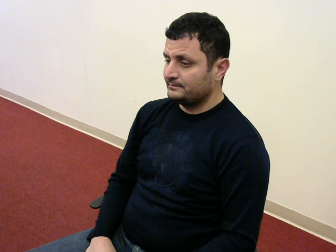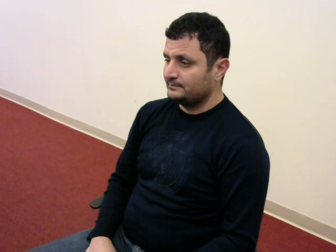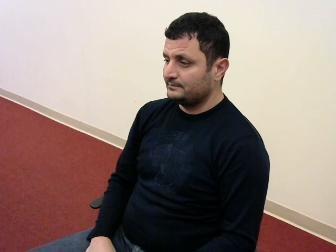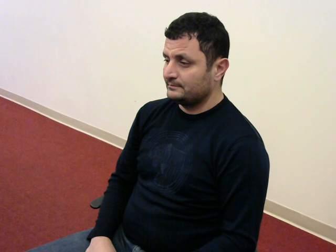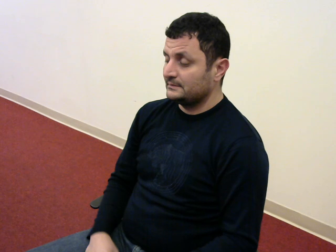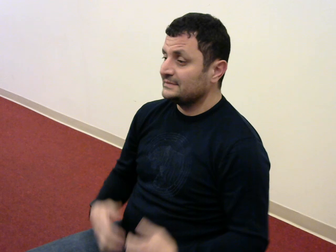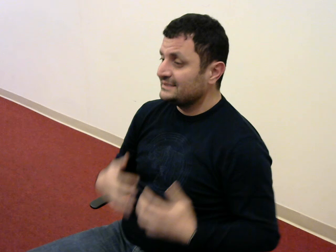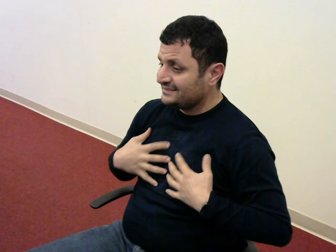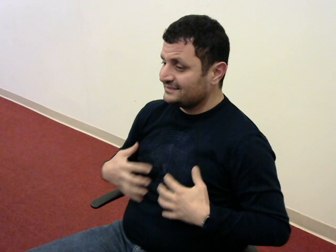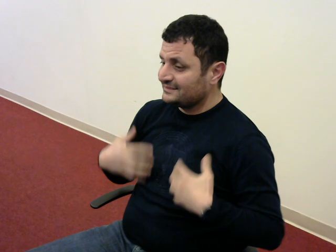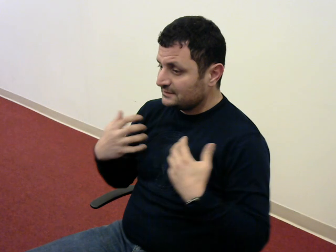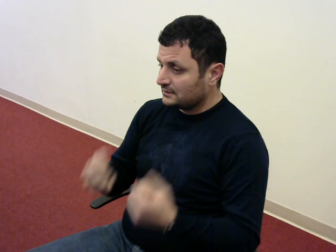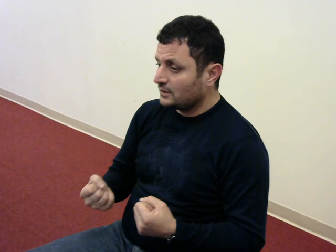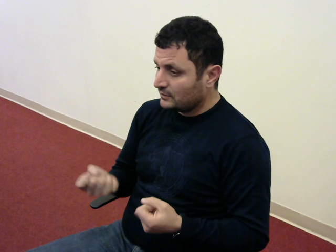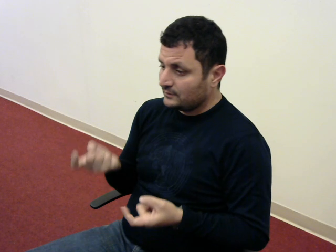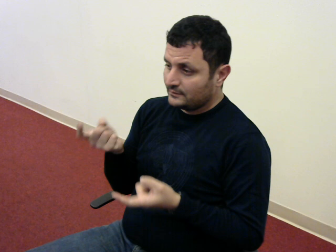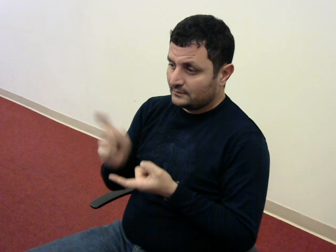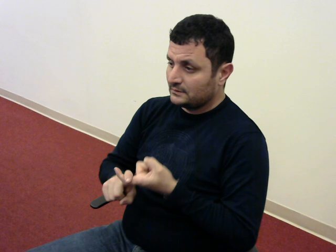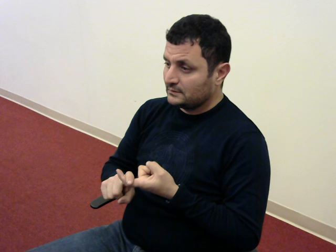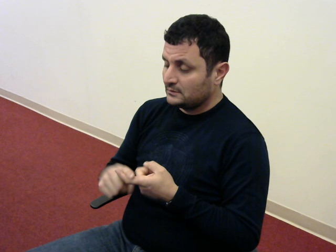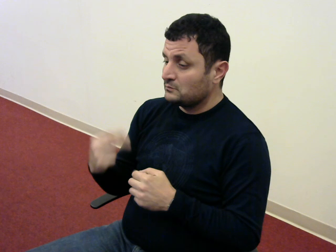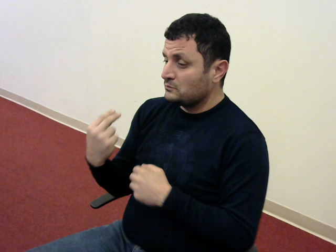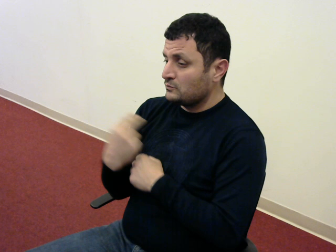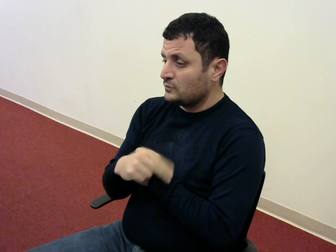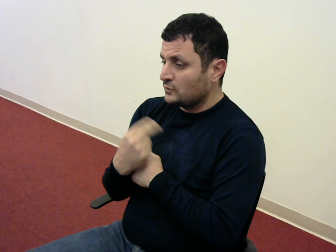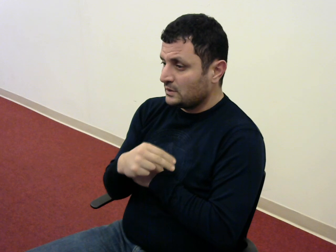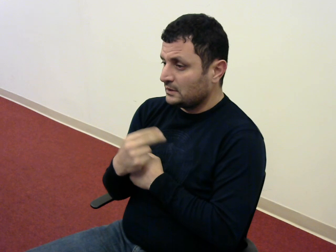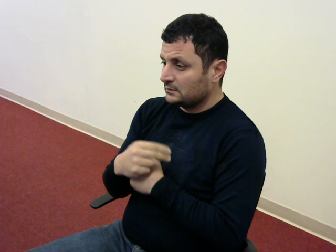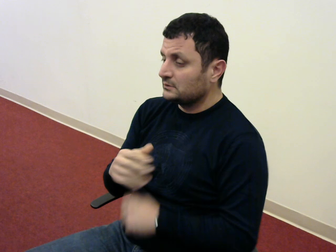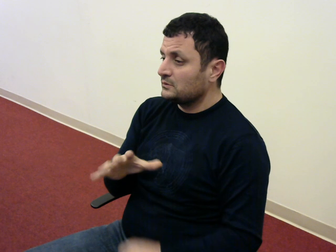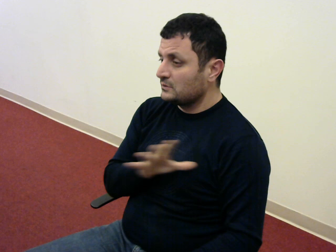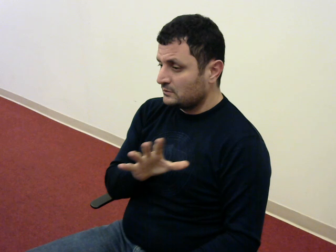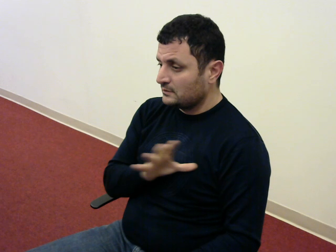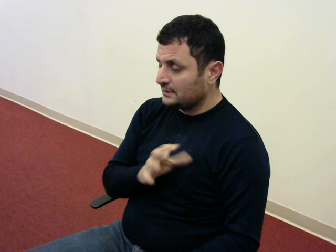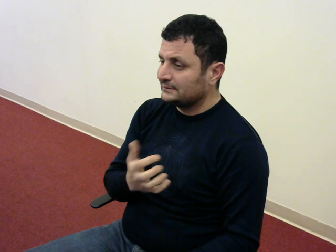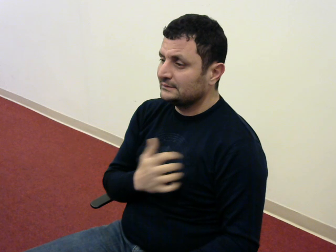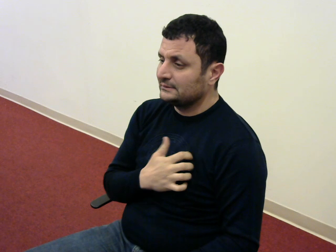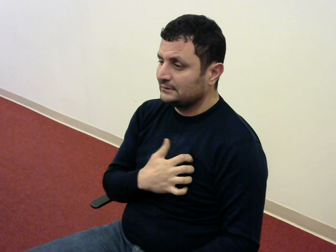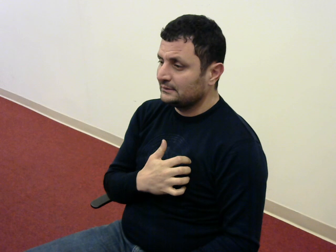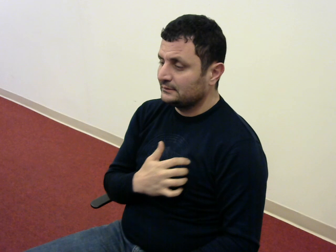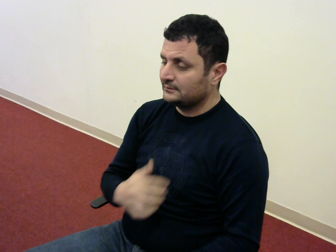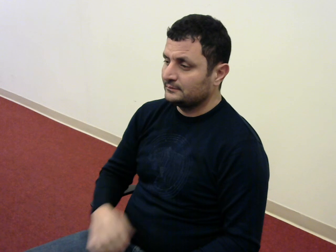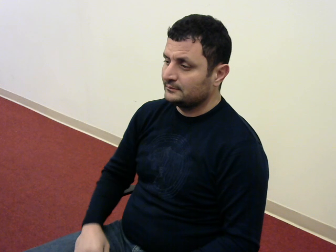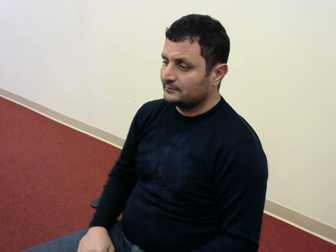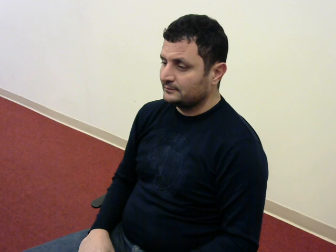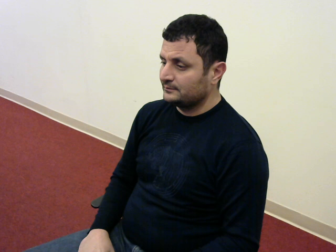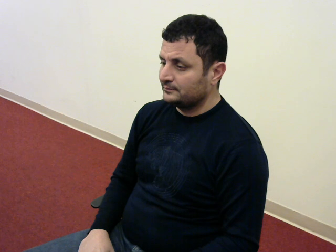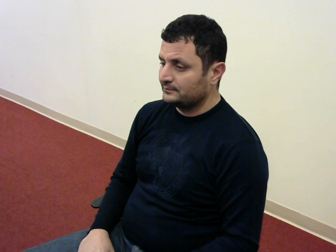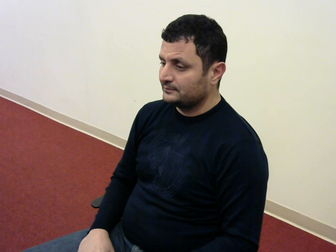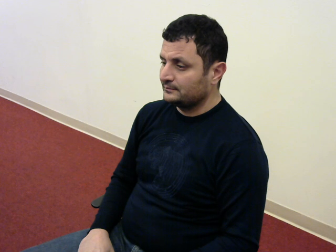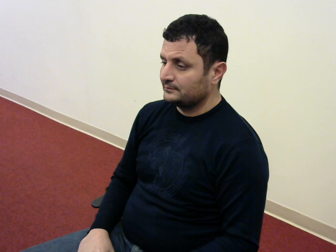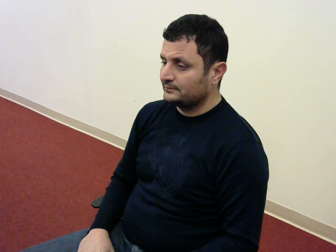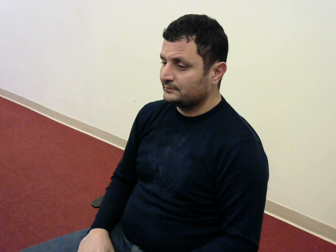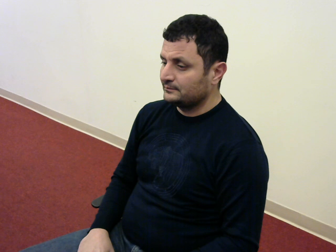Sağlamlığımla bağlı müalicə olmaq istəyirəm